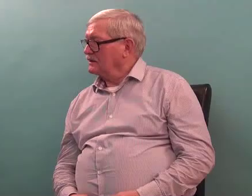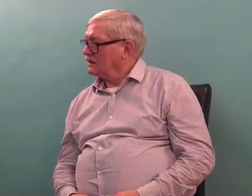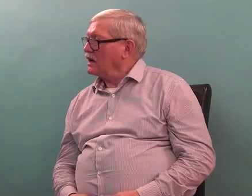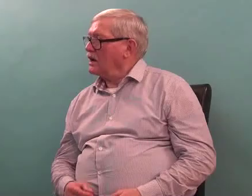Ja.